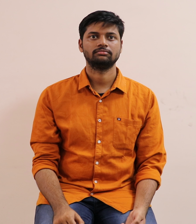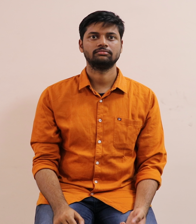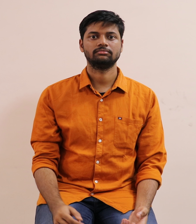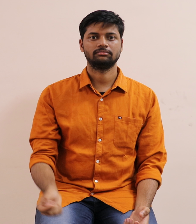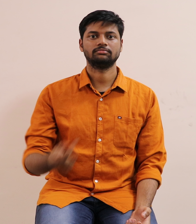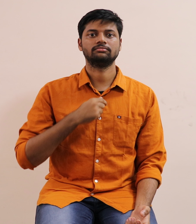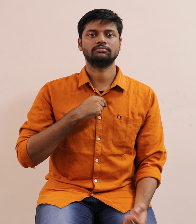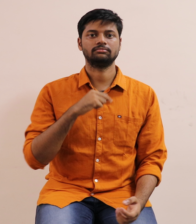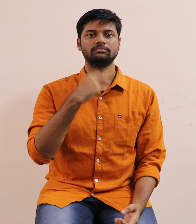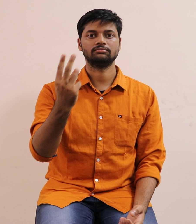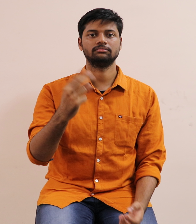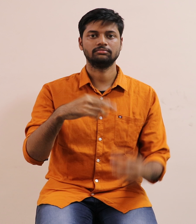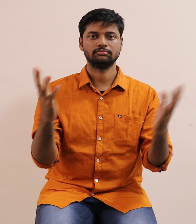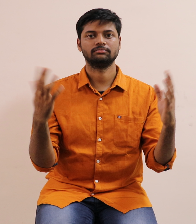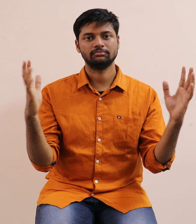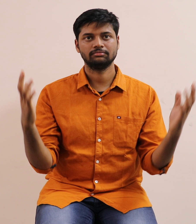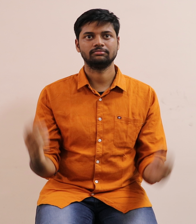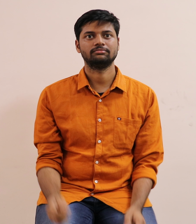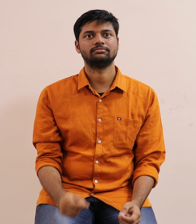i am not really sure